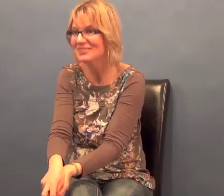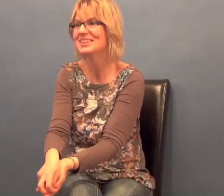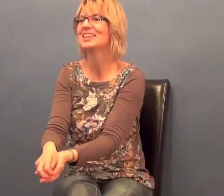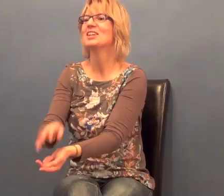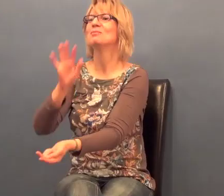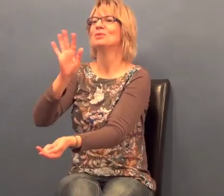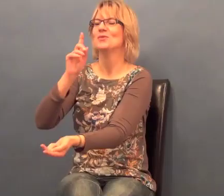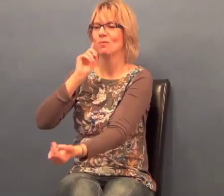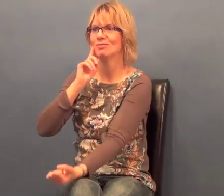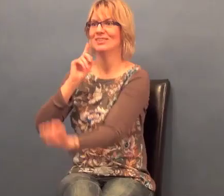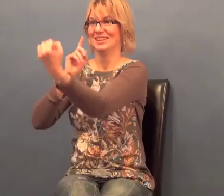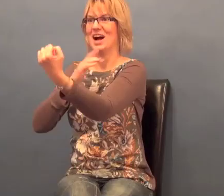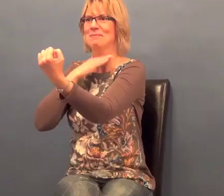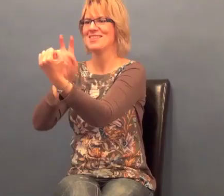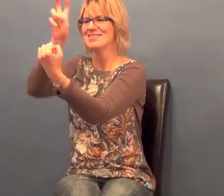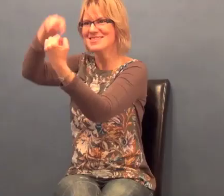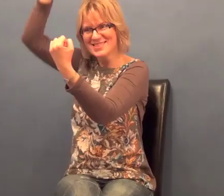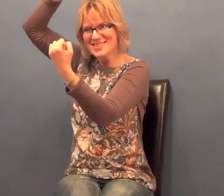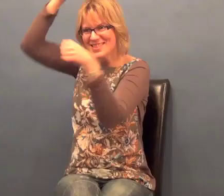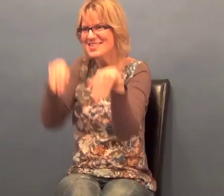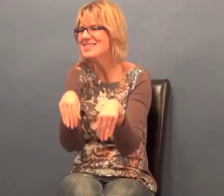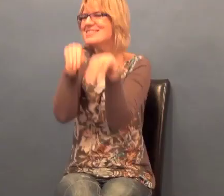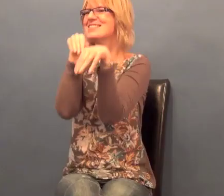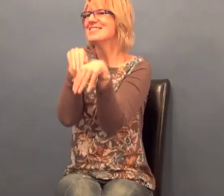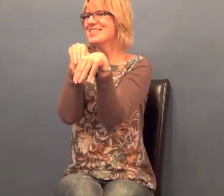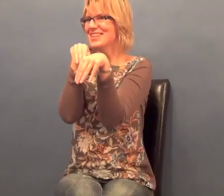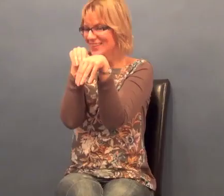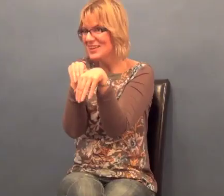Chłopiec wystawił z wody głowę, za którą łapami trzyma się pies.